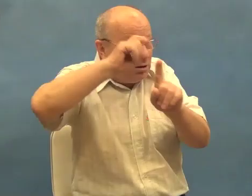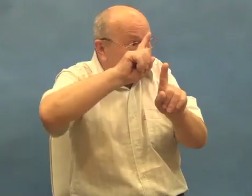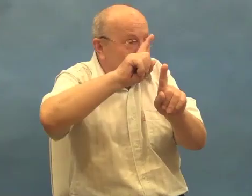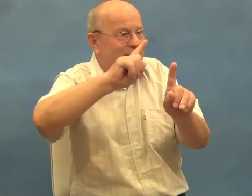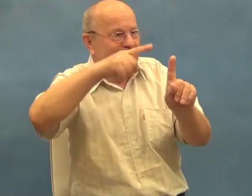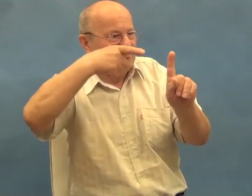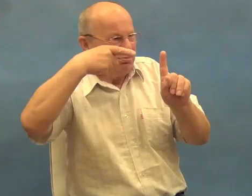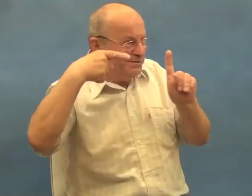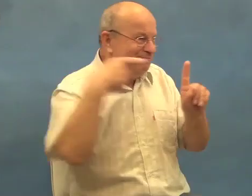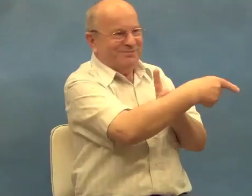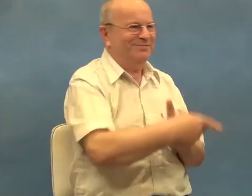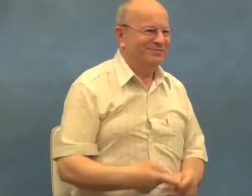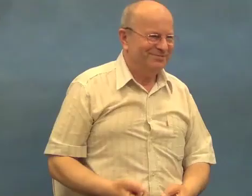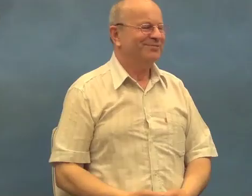Strzałka trafiła go.